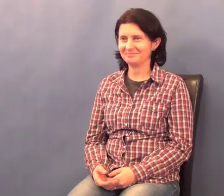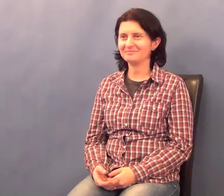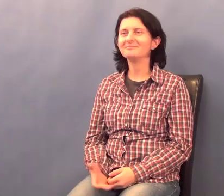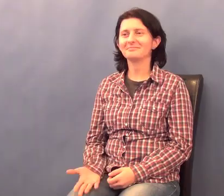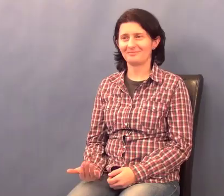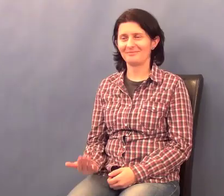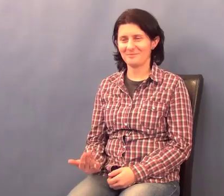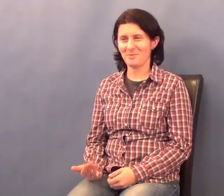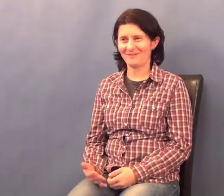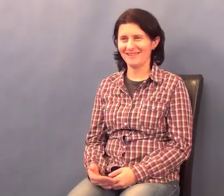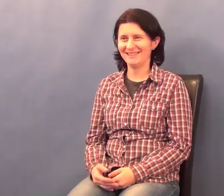Mów!